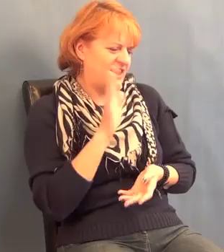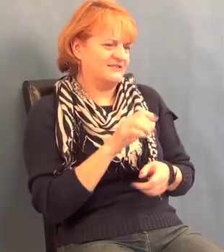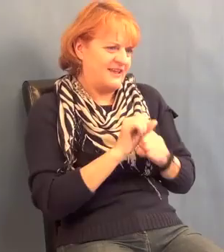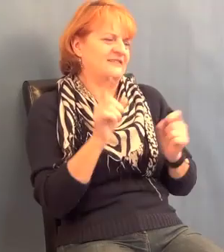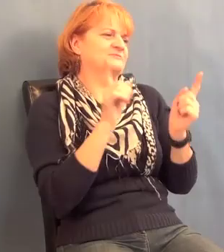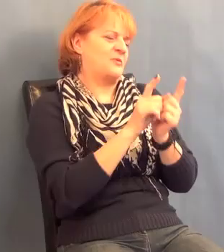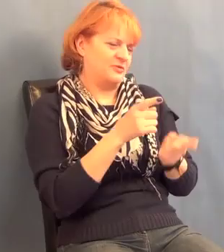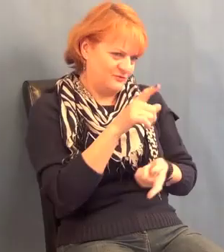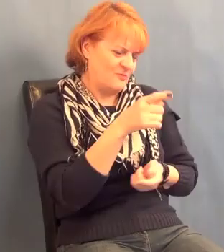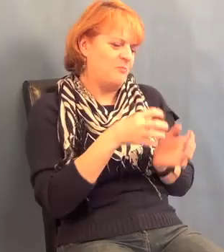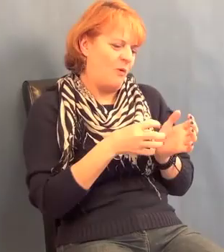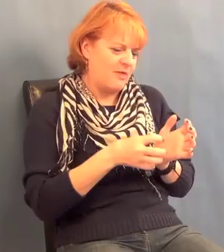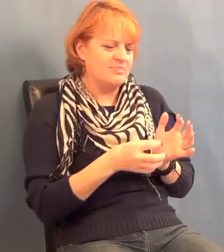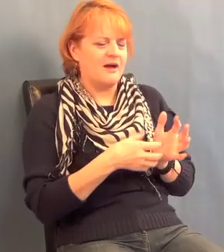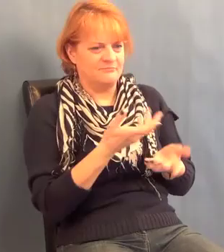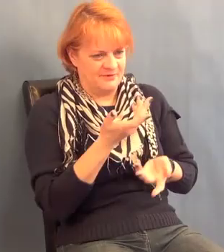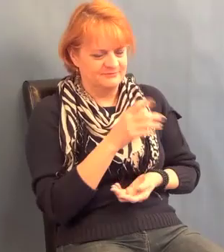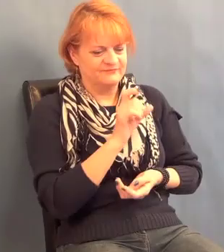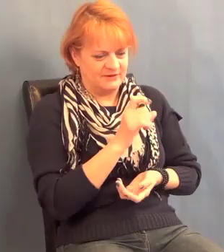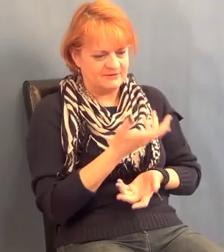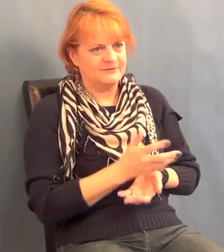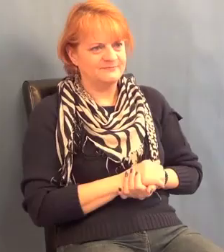Będzie spotkanie w czwartek, to pogadamy.